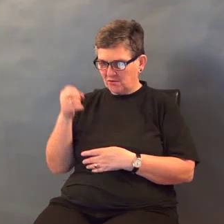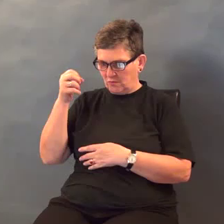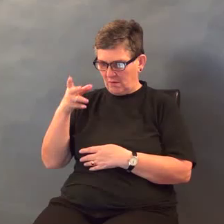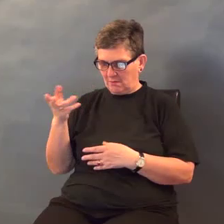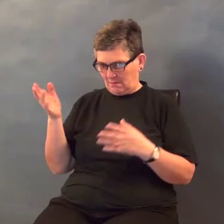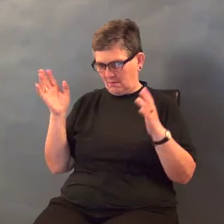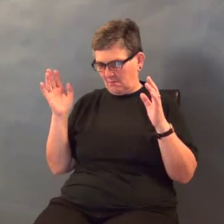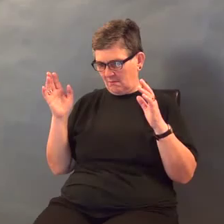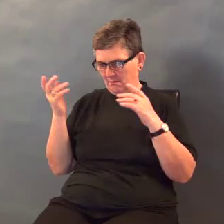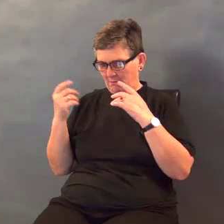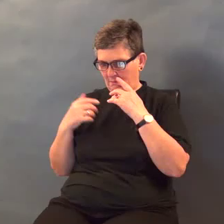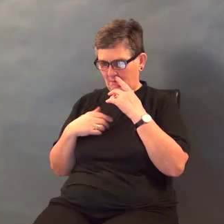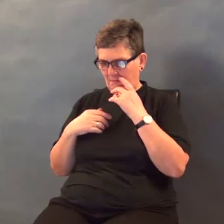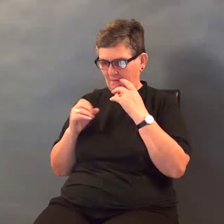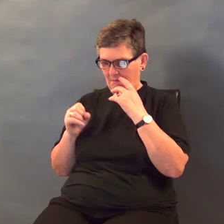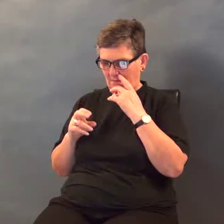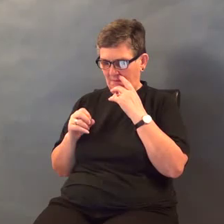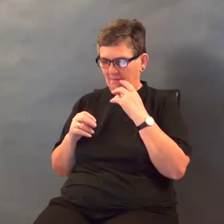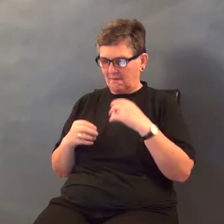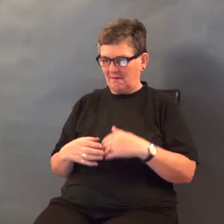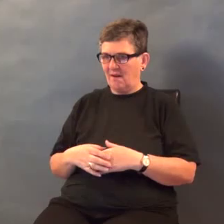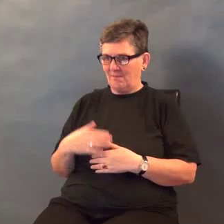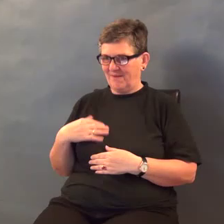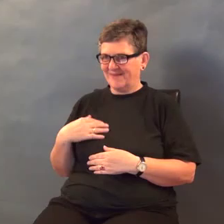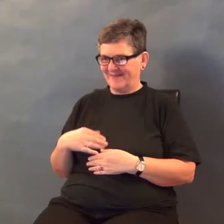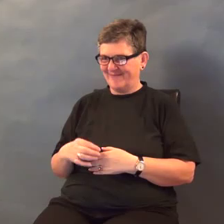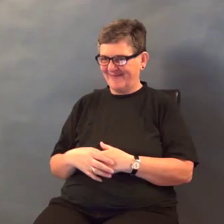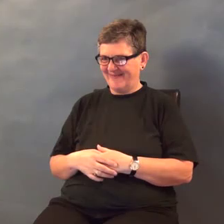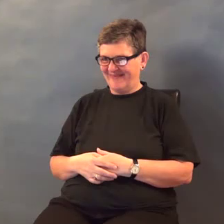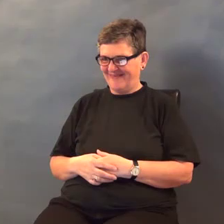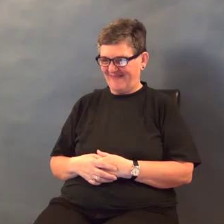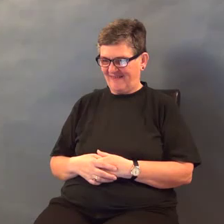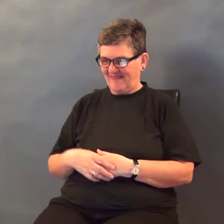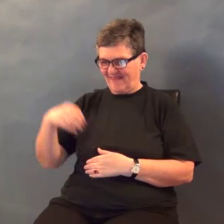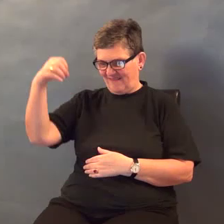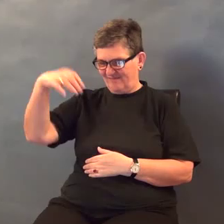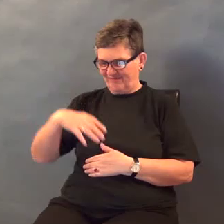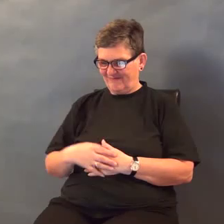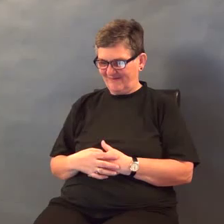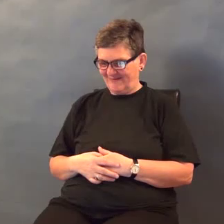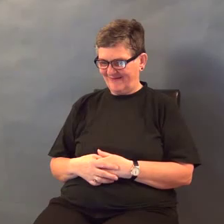Słońce... A nie, to prysznic.